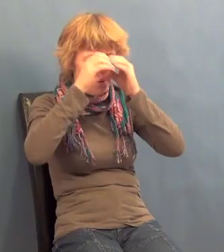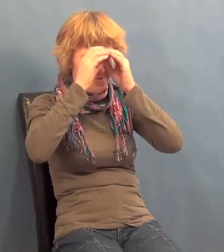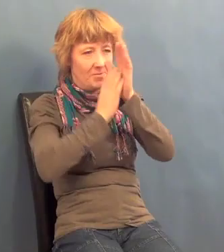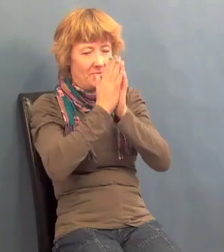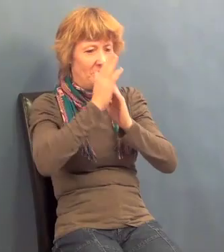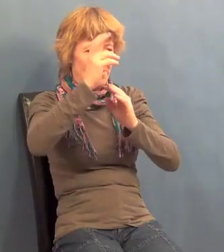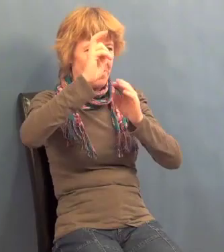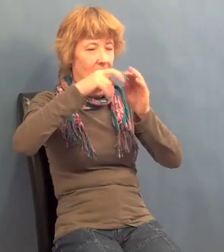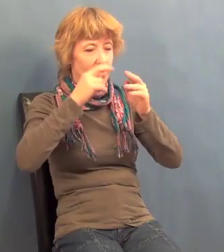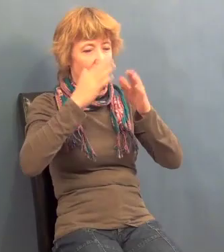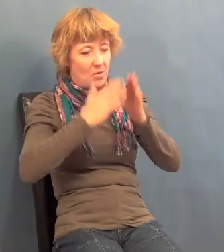Zaciera ręce, przygotowuje się.